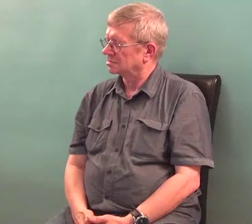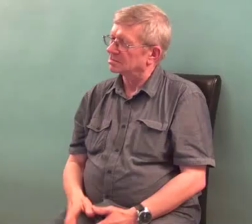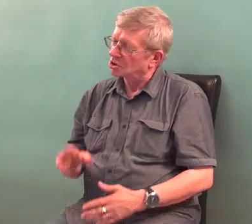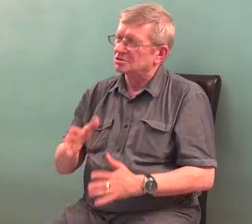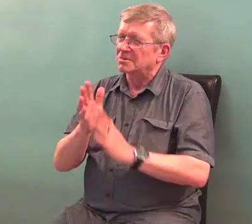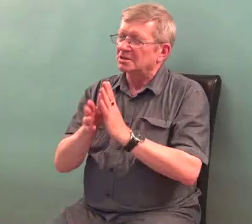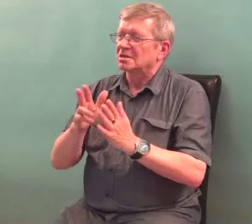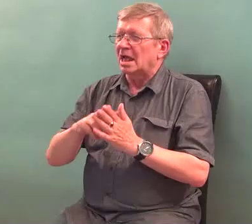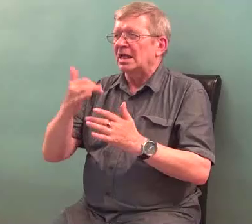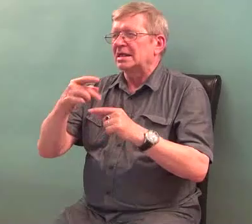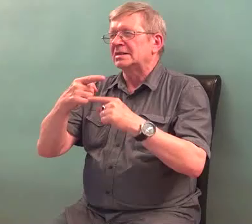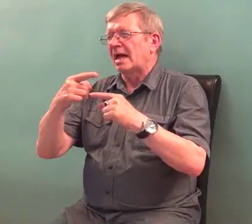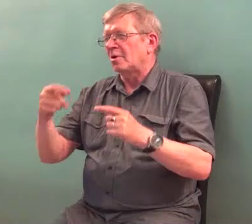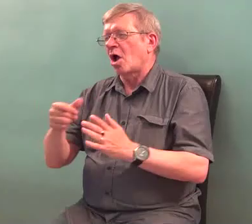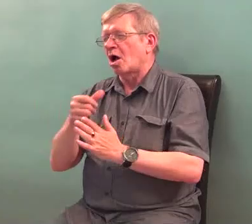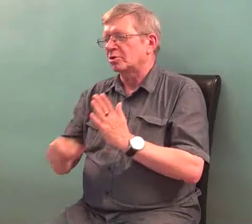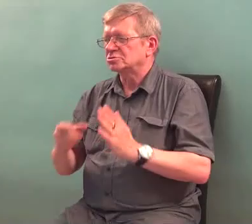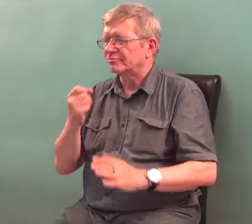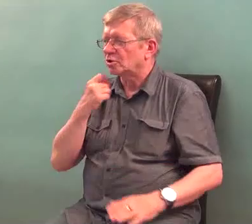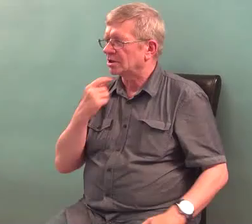Migać na inny temat, oprócz wódki.